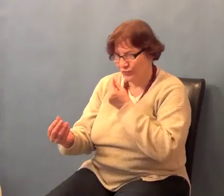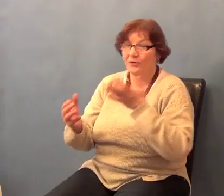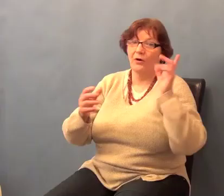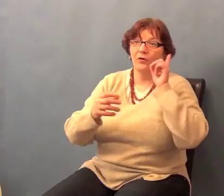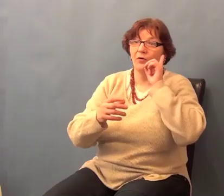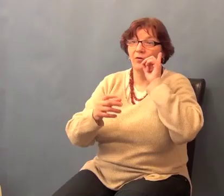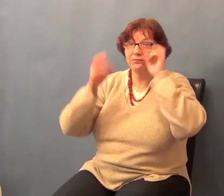Chłopak.